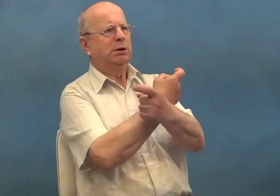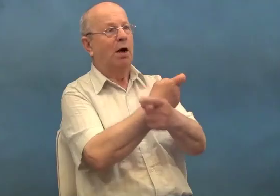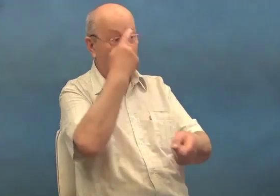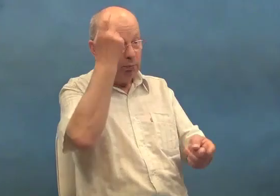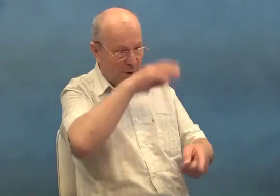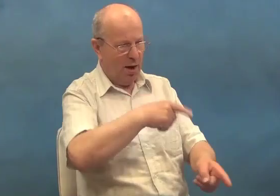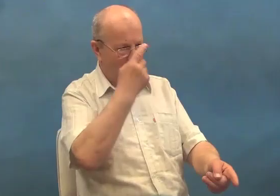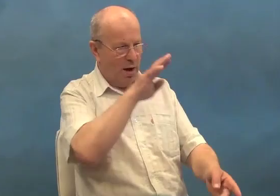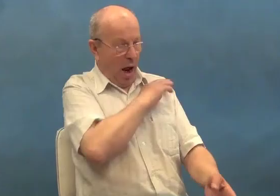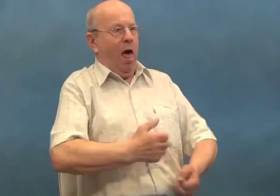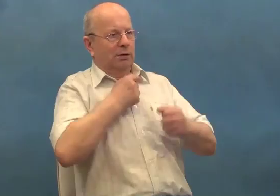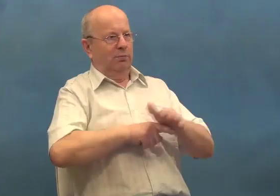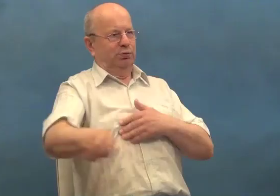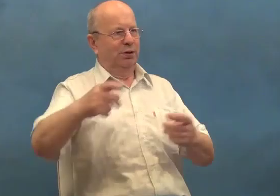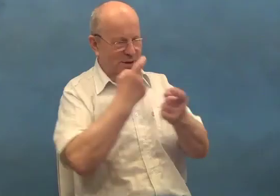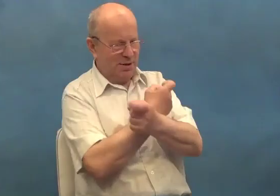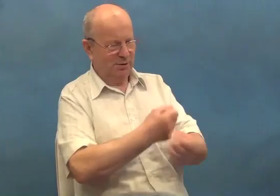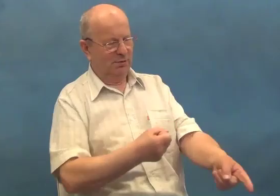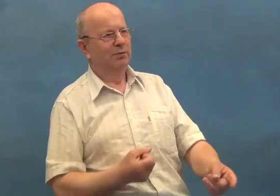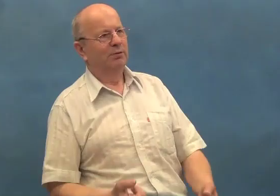Szkielet jest w znaku, pewnie po porażeniu prądem można umrzeć, ludzie zaczynają się wtedy bać i uciekają.